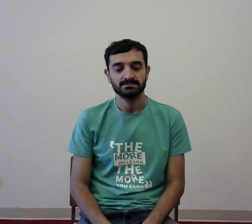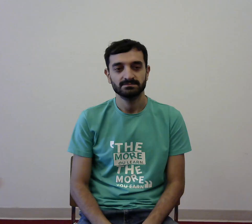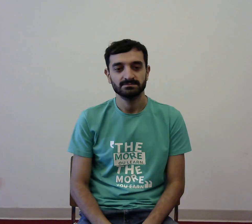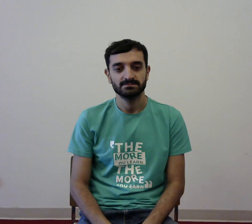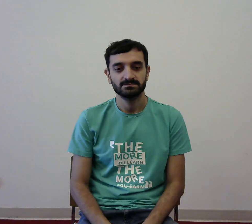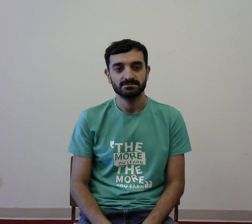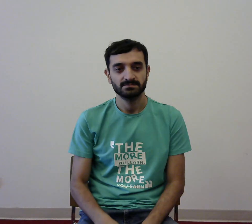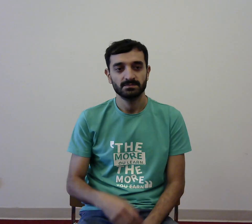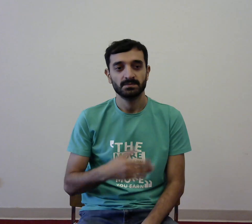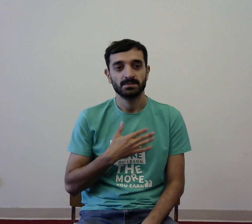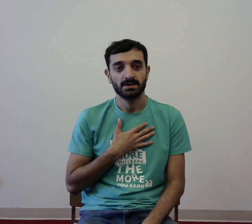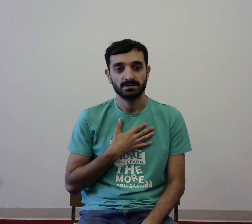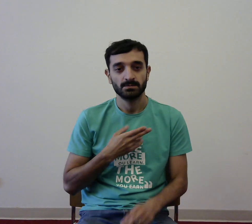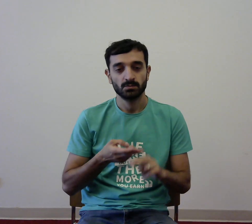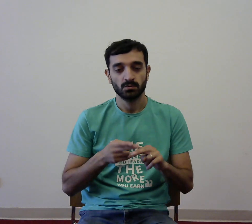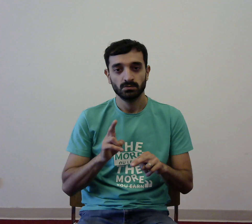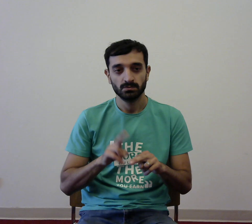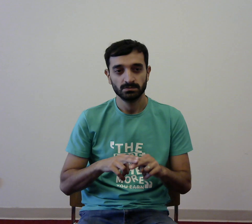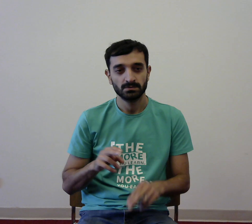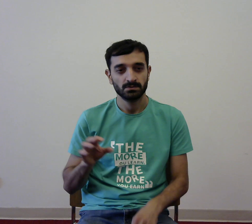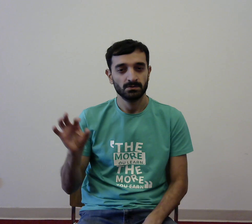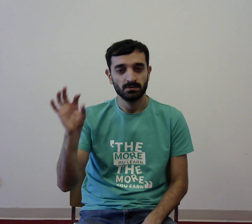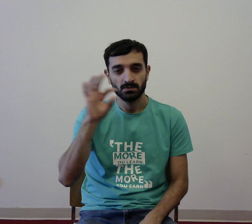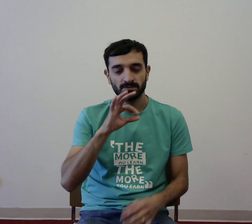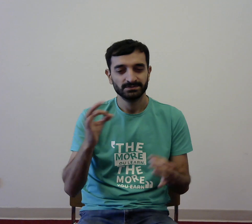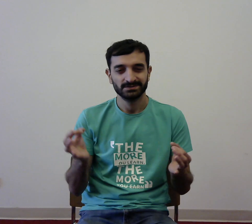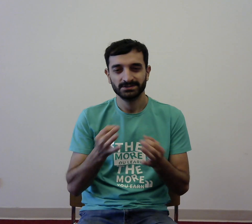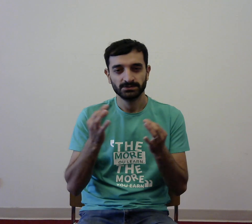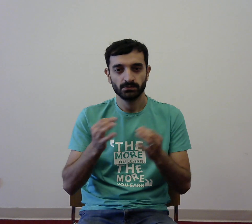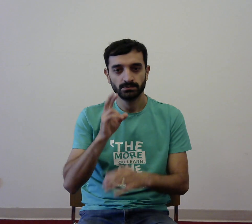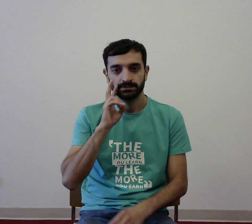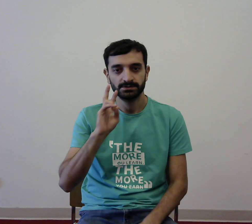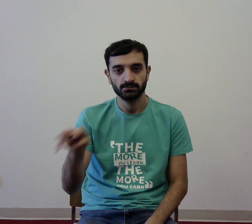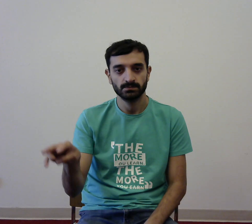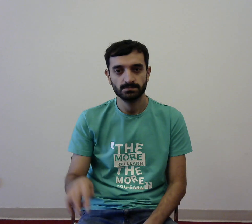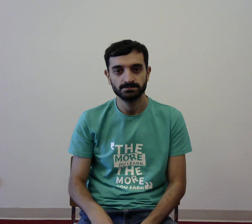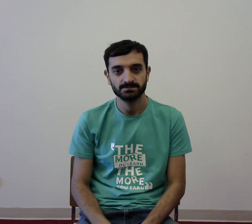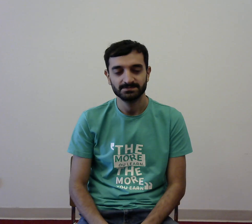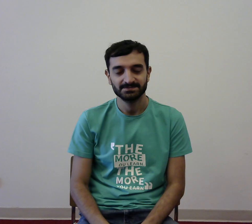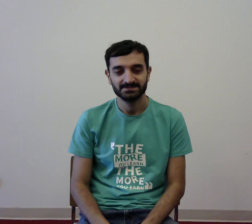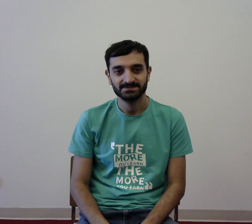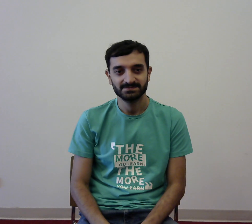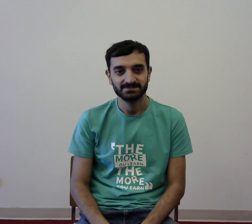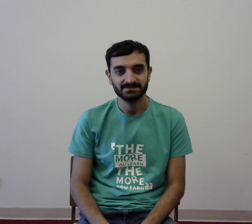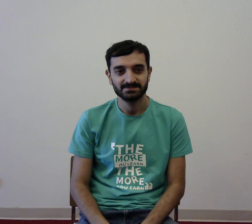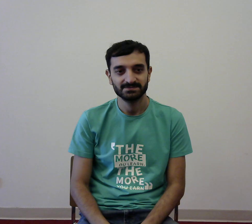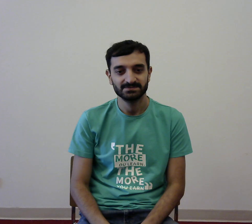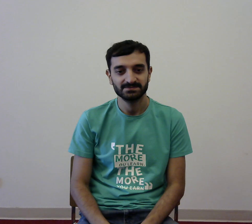Mən bu barədə heç nə bilmirəm